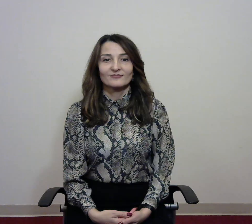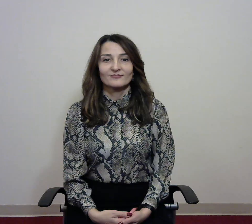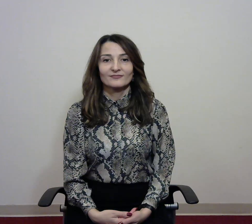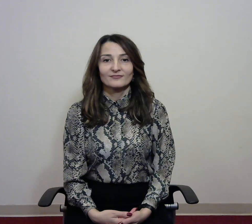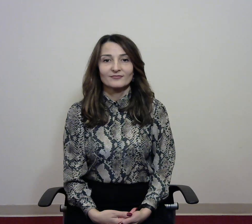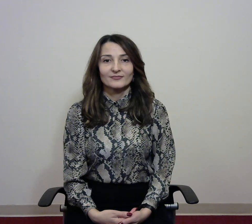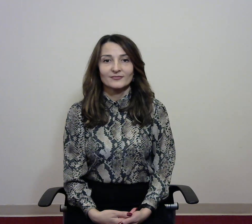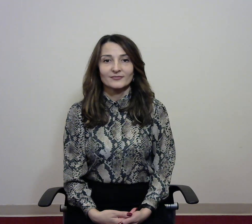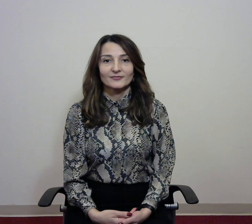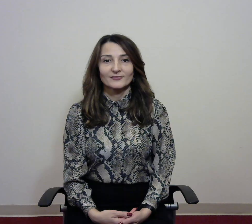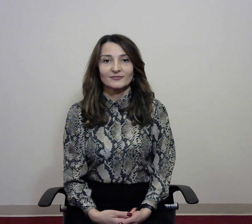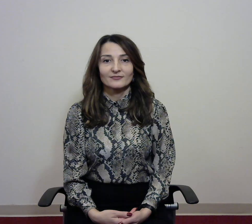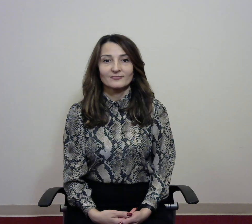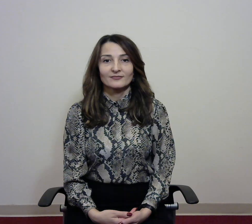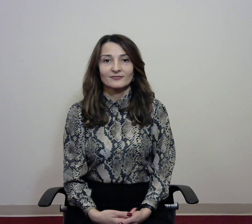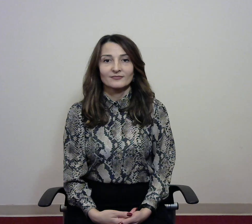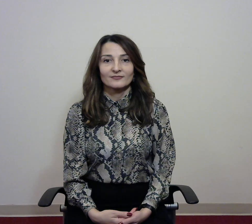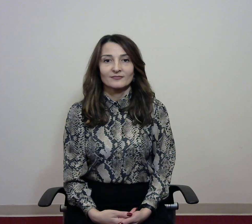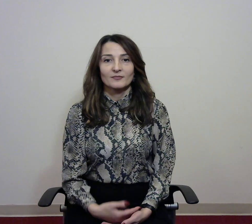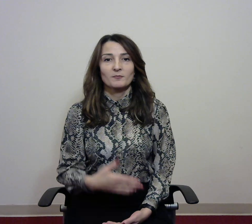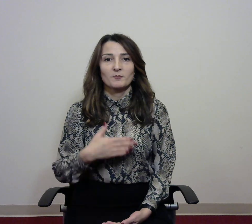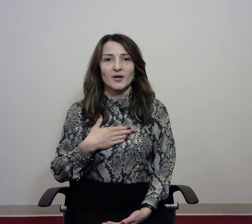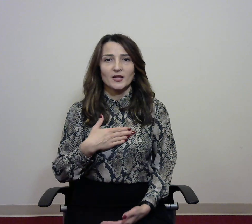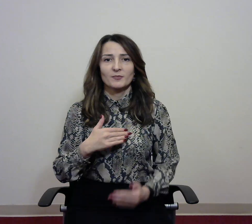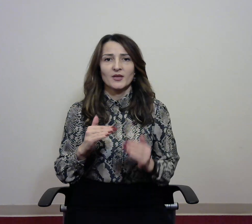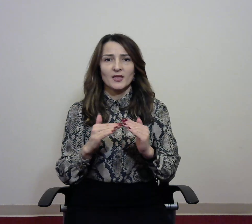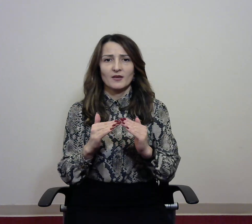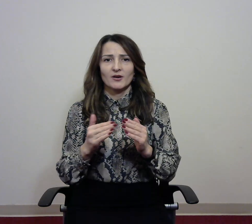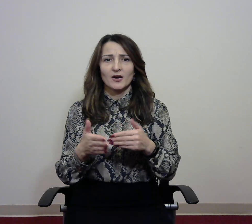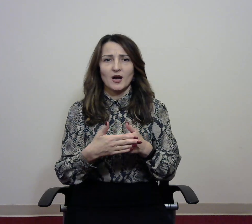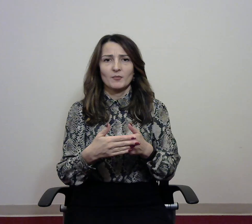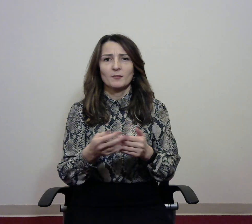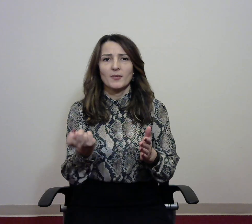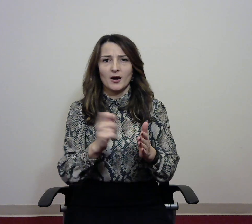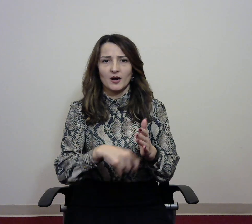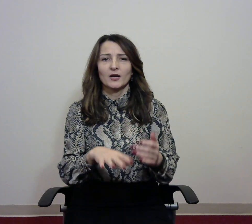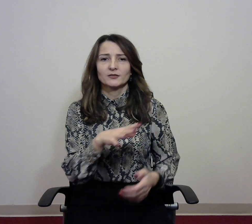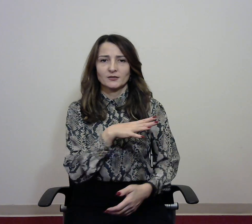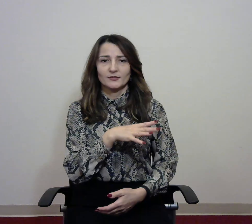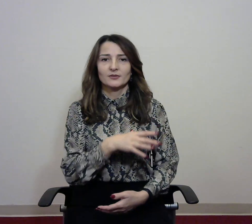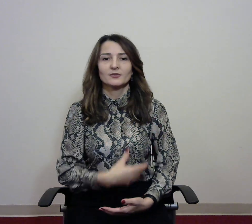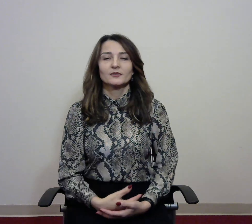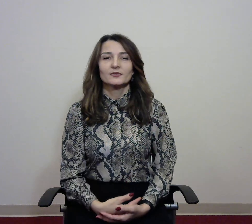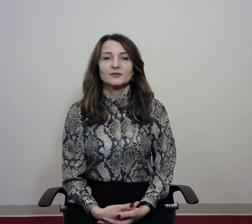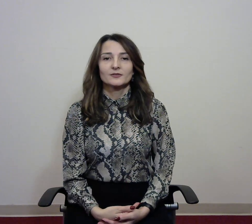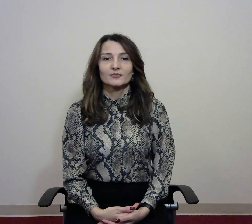Mən evin qapısını bağlamışam